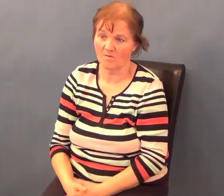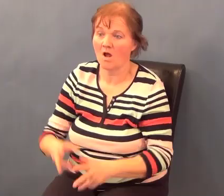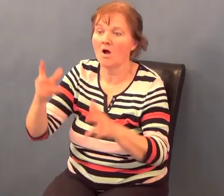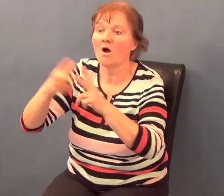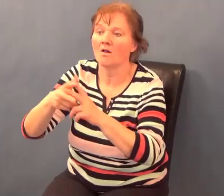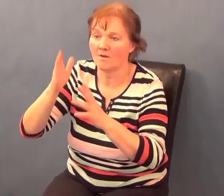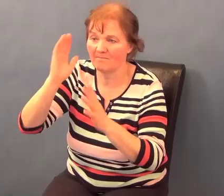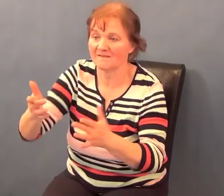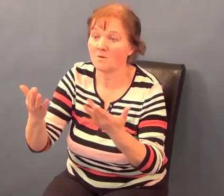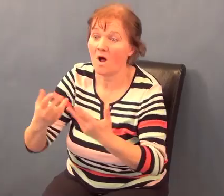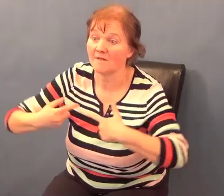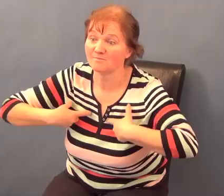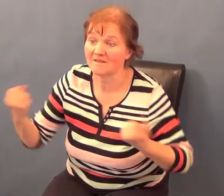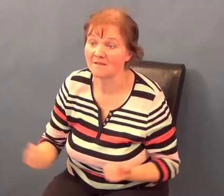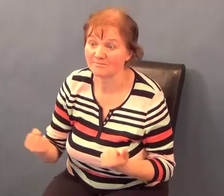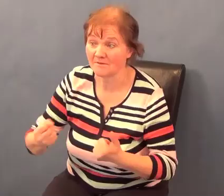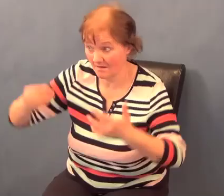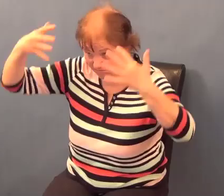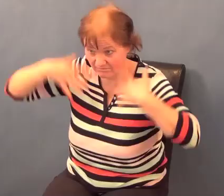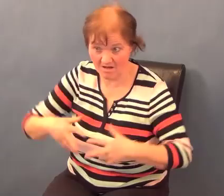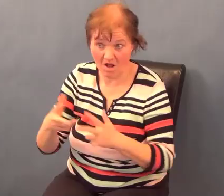Konia łatwo będzie przeziębić się przez prysznic.